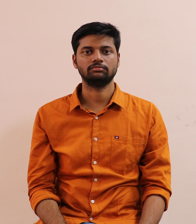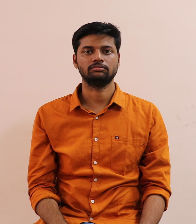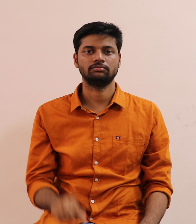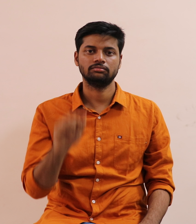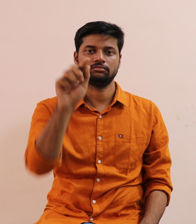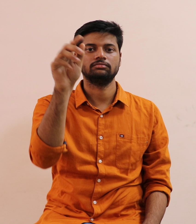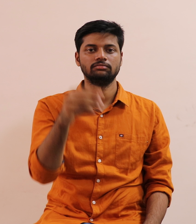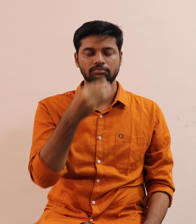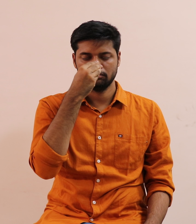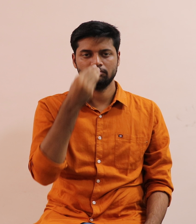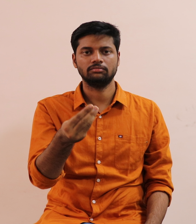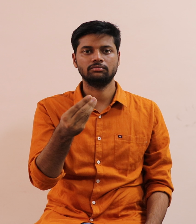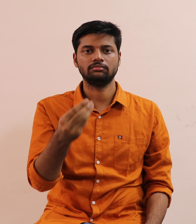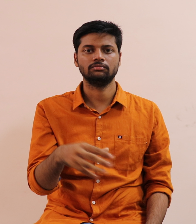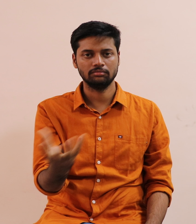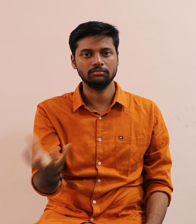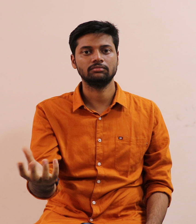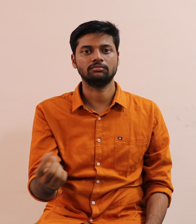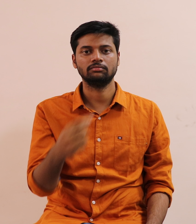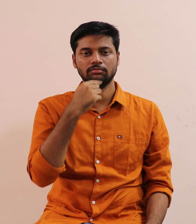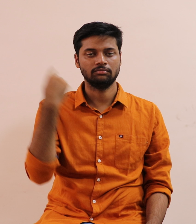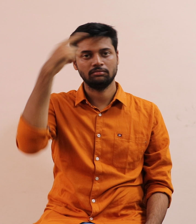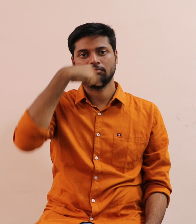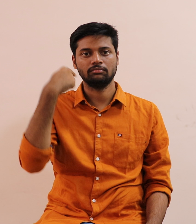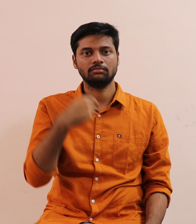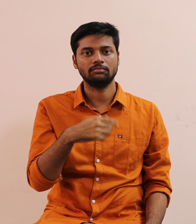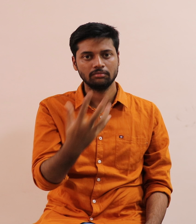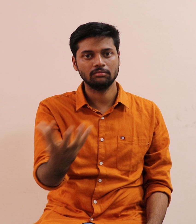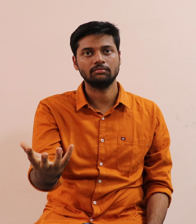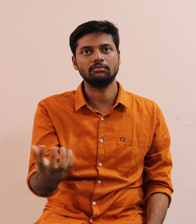why are you disappointed